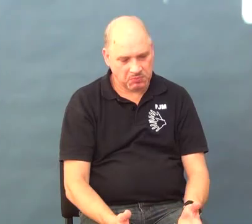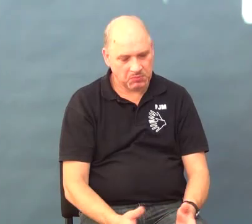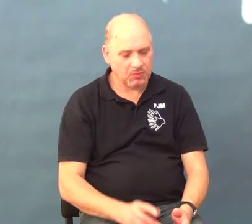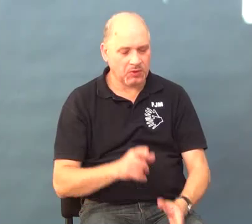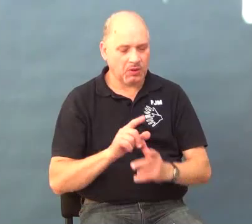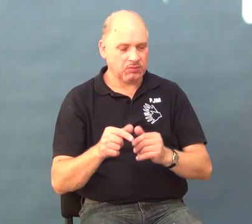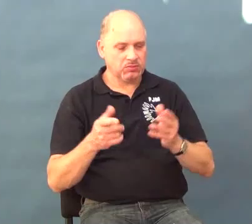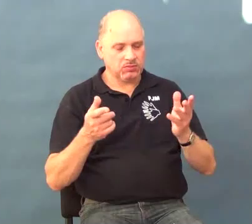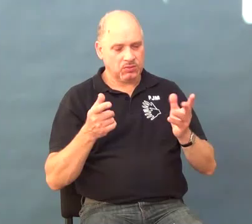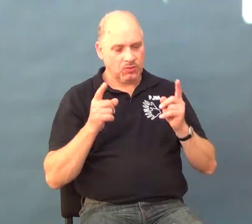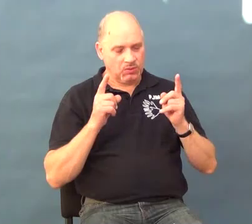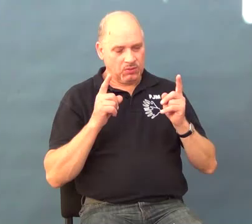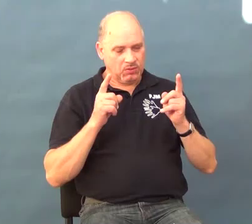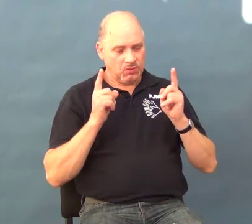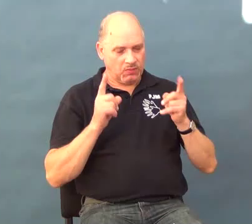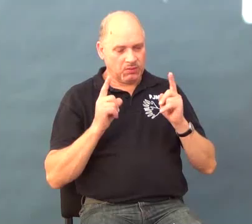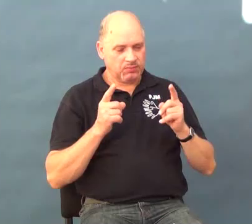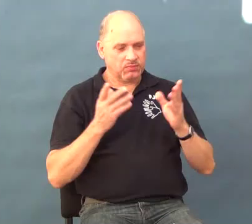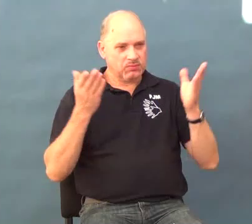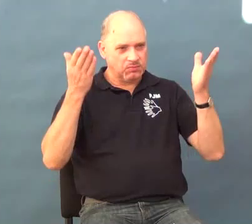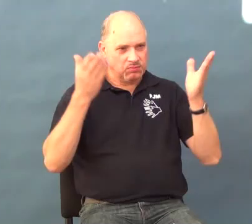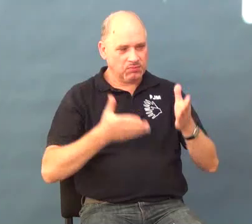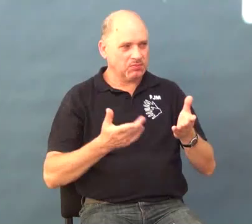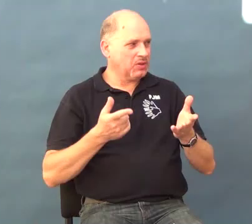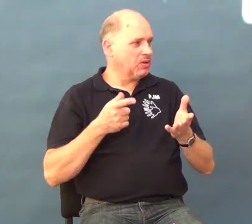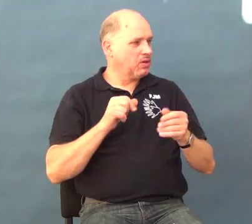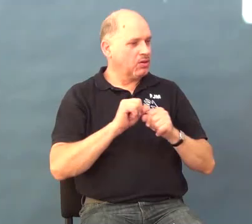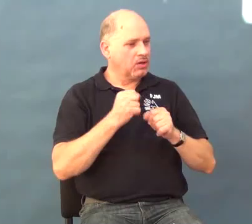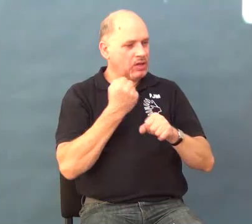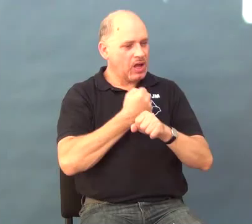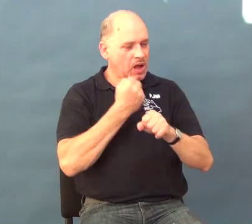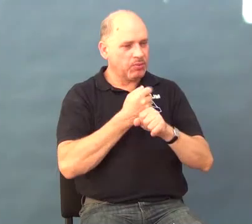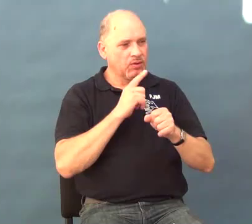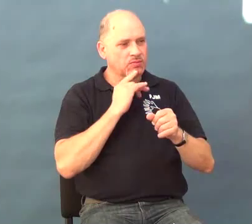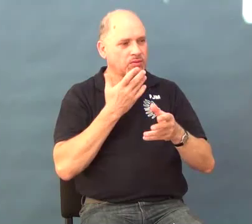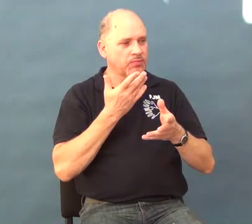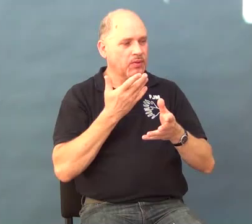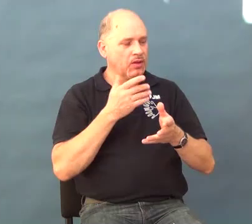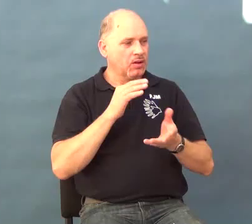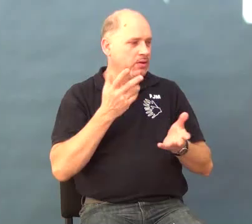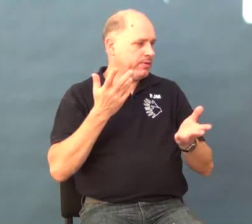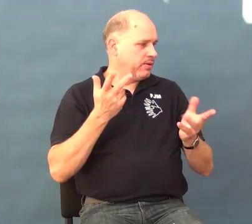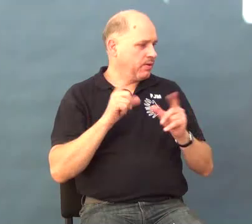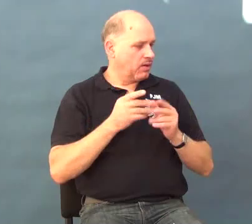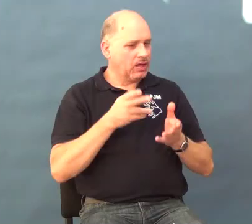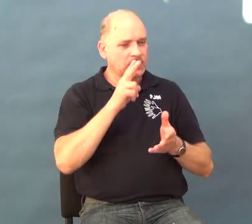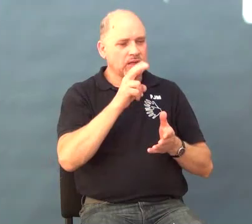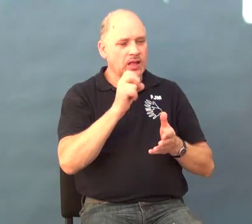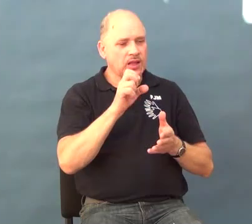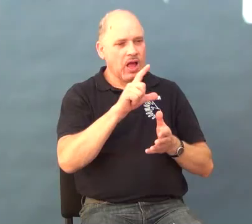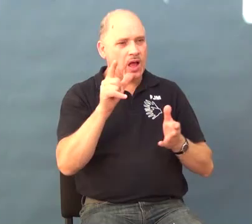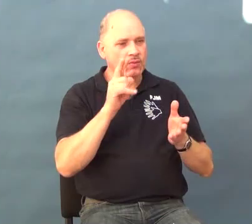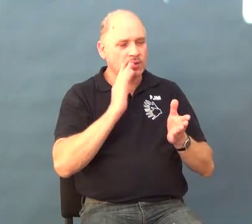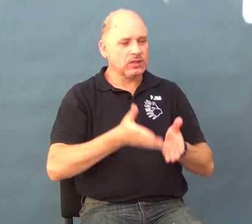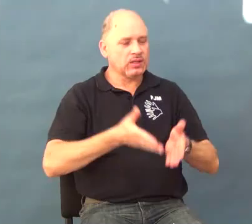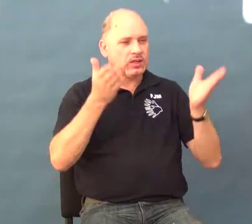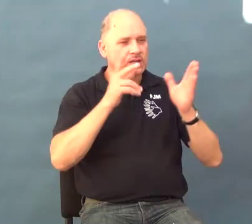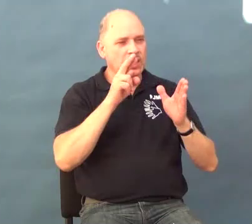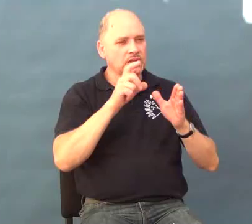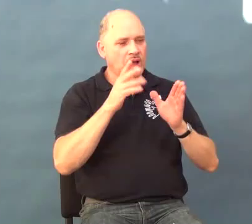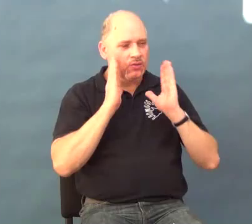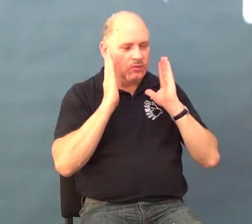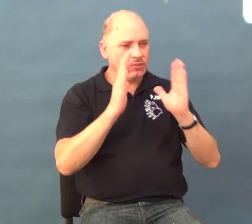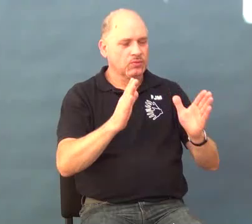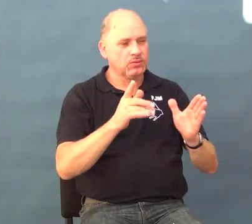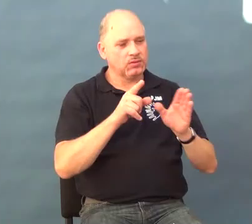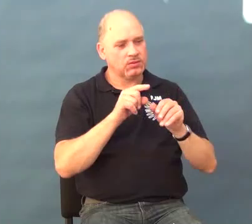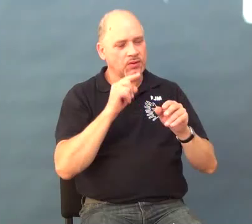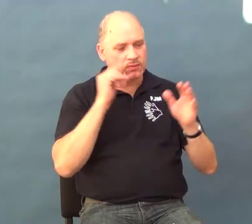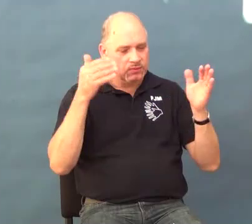Trzeba uważać, żeby nie spaść do rowu... kamiennego... kanału, głębokiego kanału.